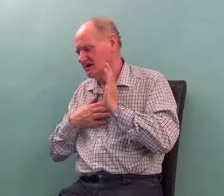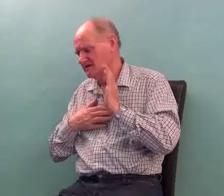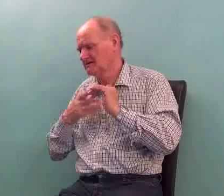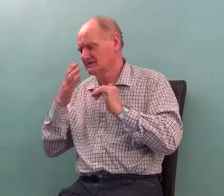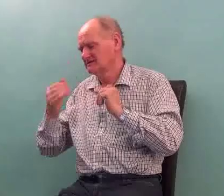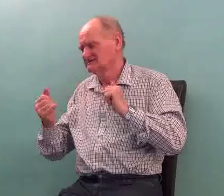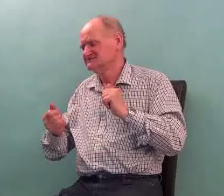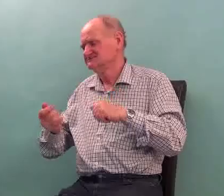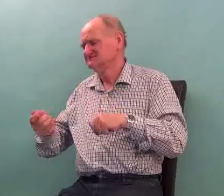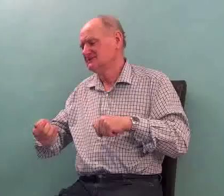Zawsze chodzę na ryby.